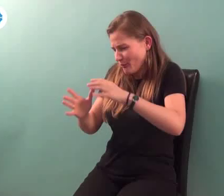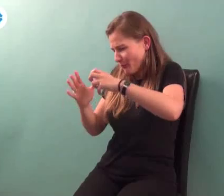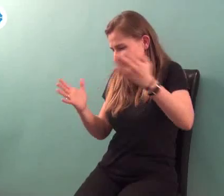Nie ma.